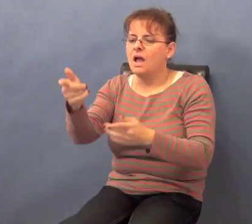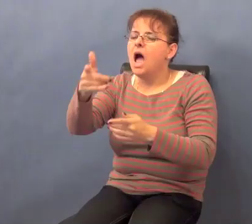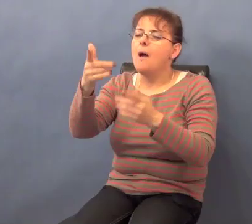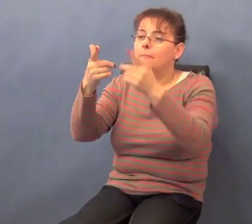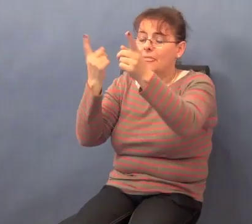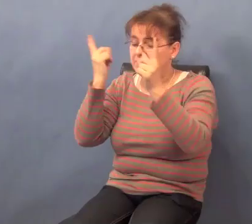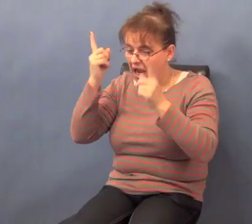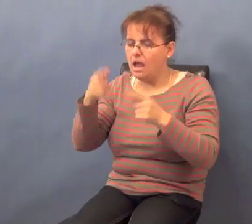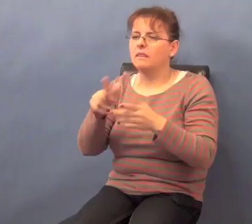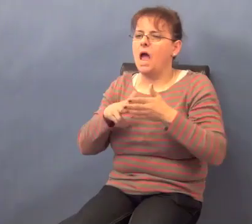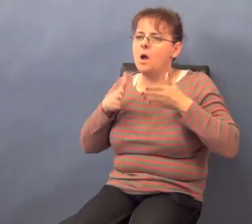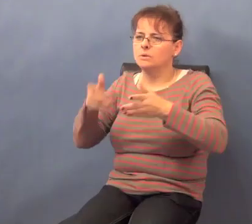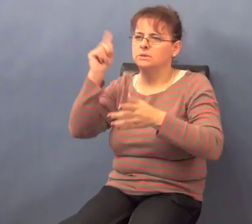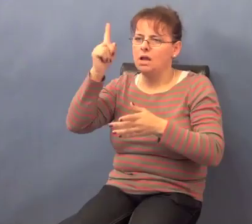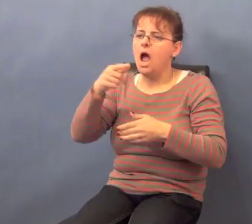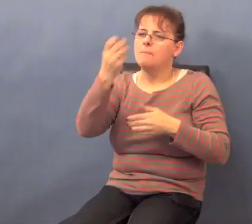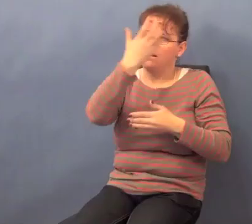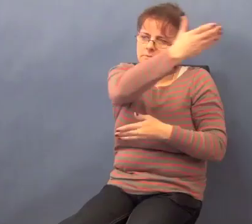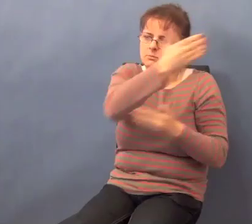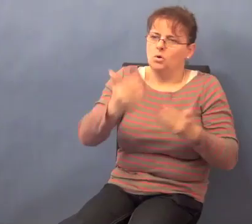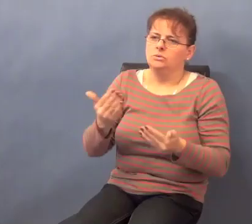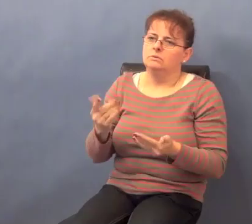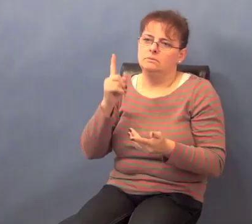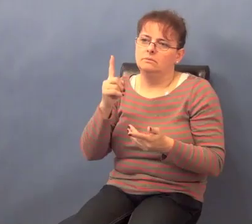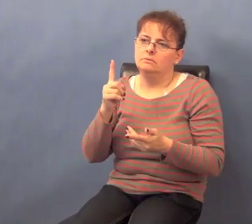Ten zakaz dotyczy ulicy, a plaży już nie.